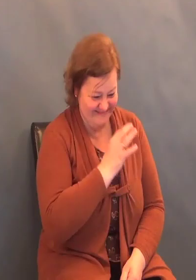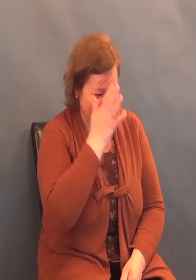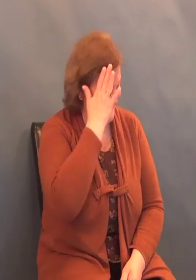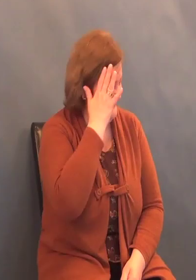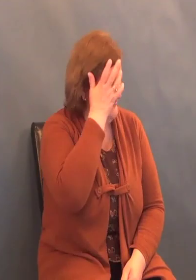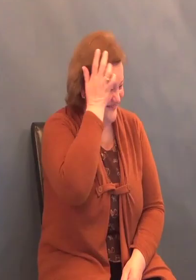Dobrze, wiem, wiem.